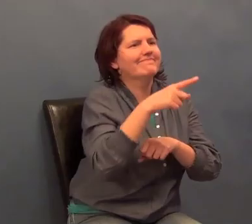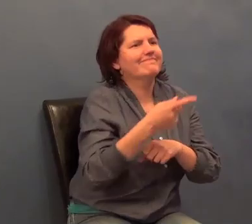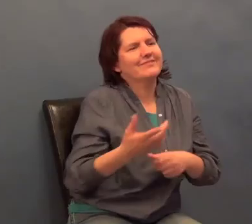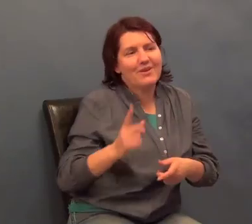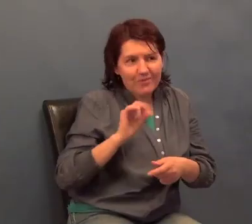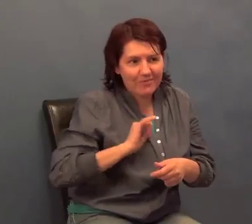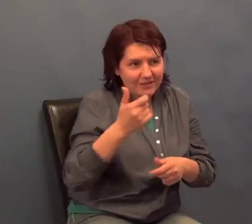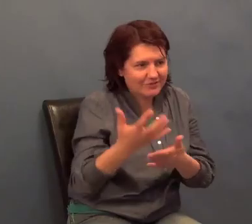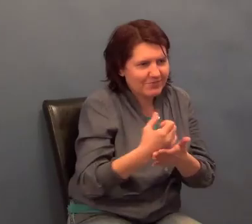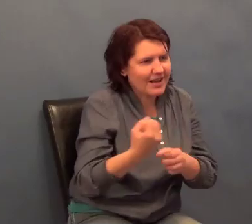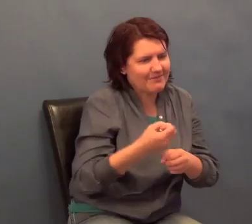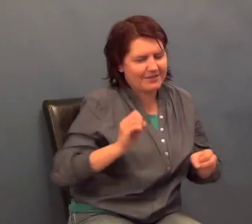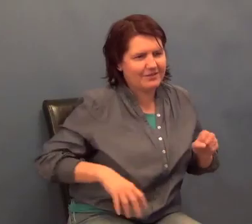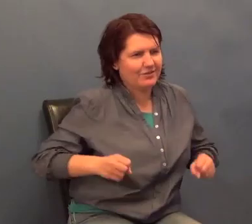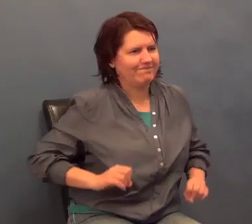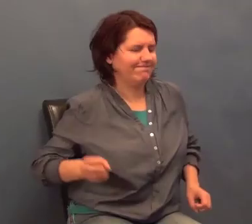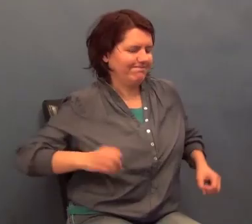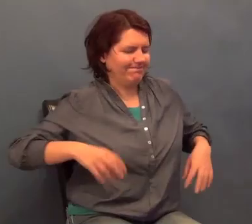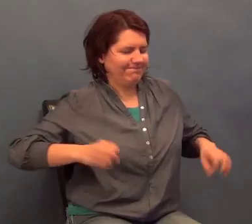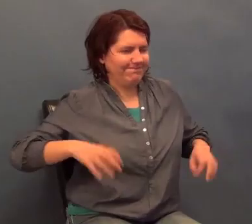Najpierw chłopiec zbiera kamienie i napełnia nimi kieszenie.